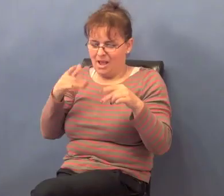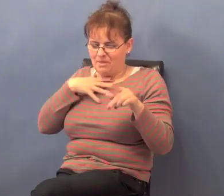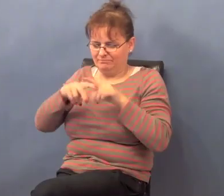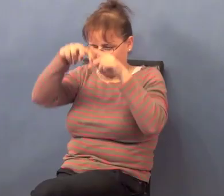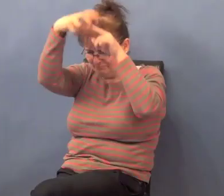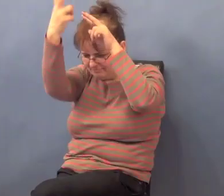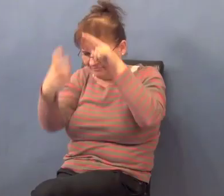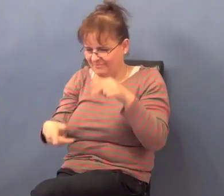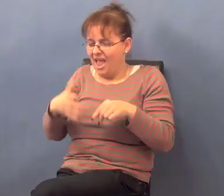Pies także wpadł.